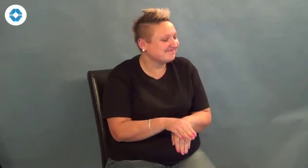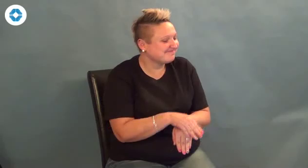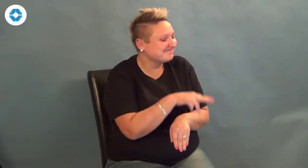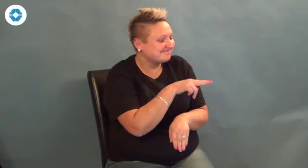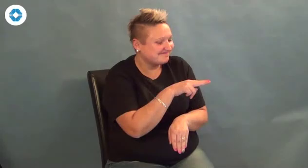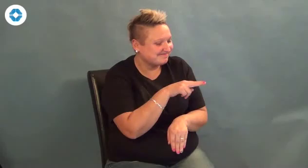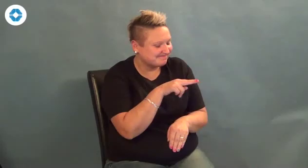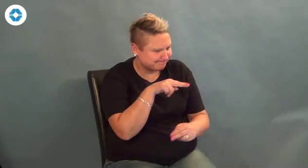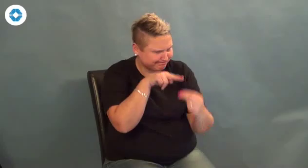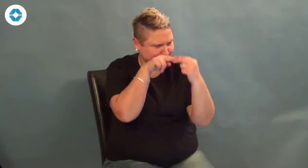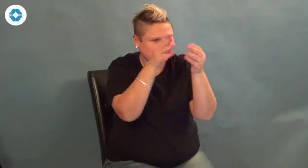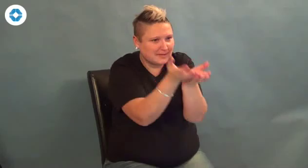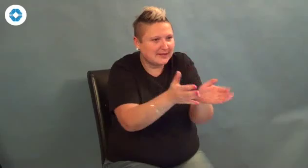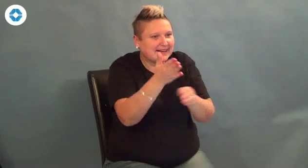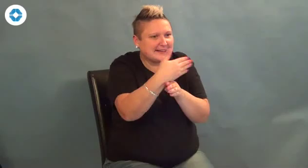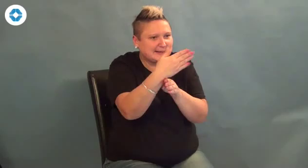Kot zauważył rybę w akwarium.